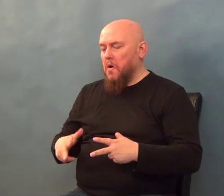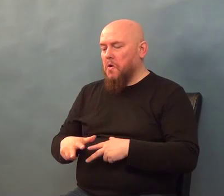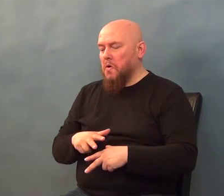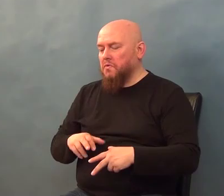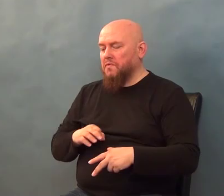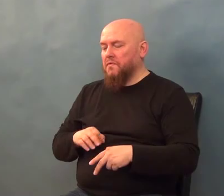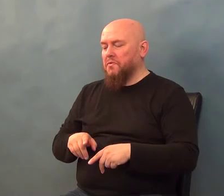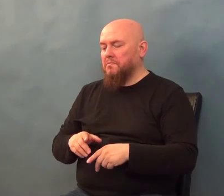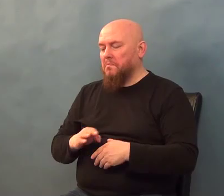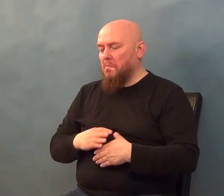Dwa następne razy.